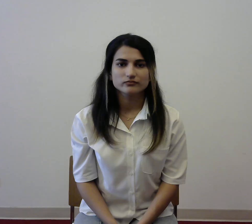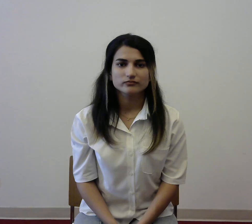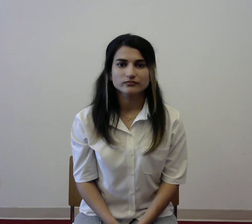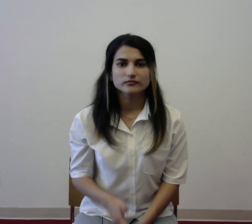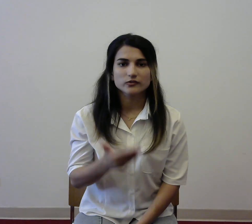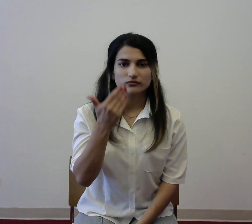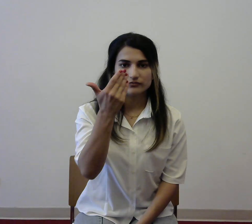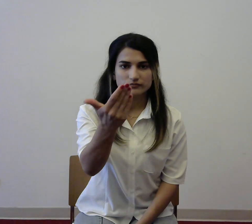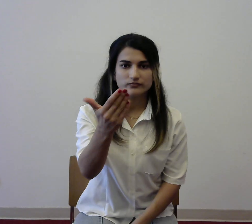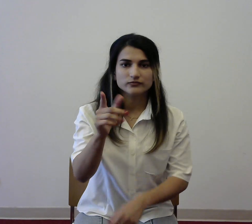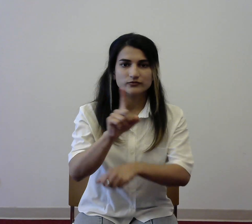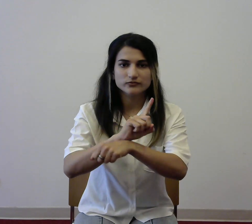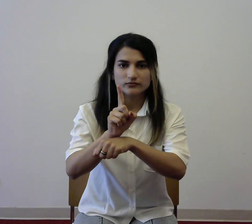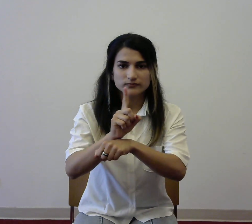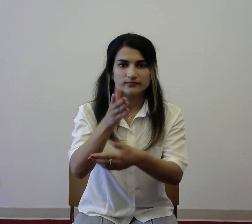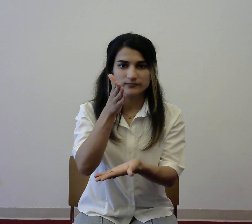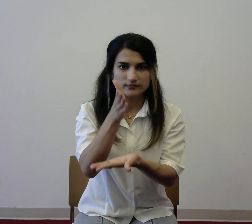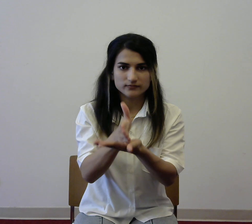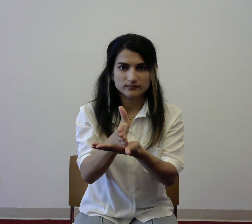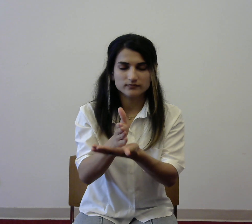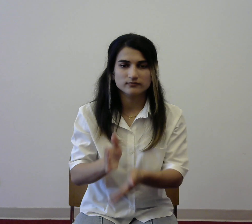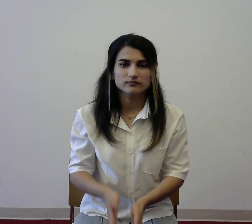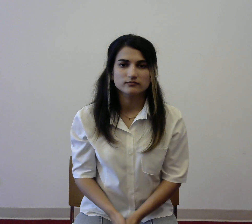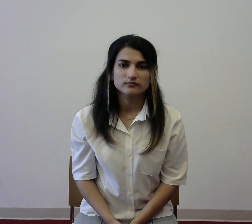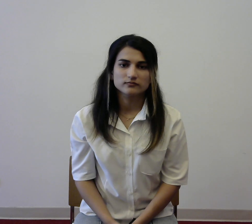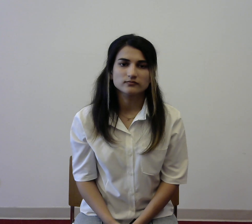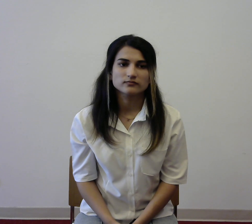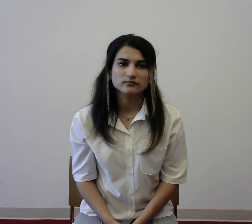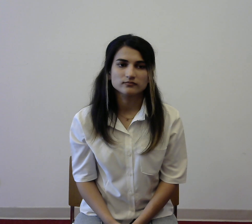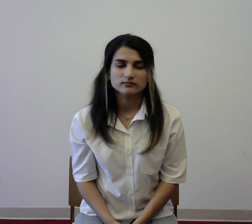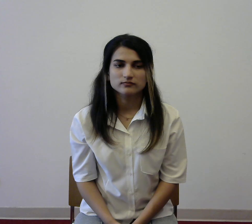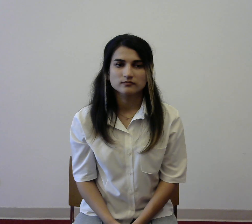Sizdə qələm varmı?